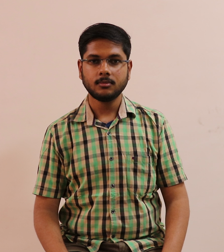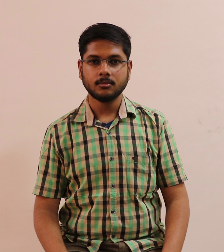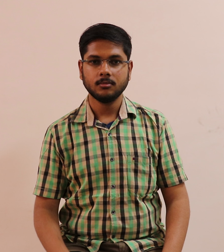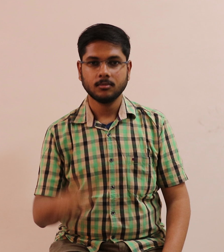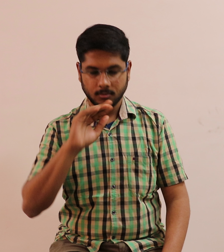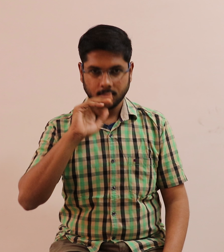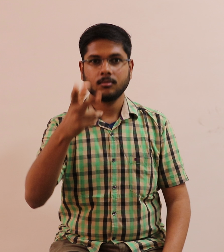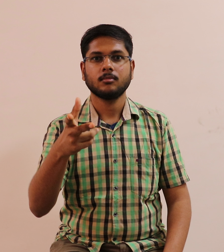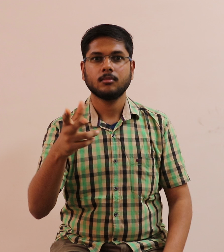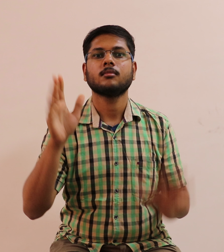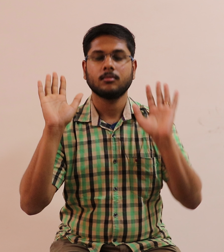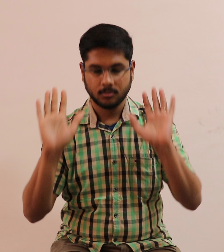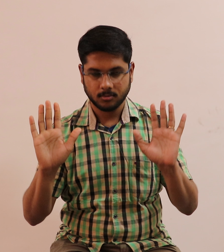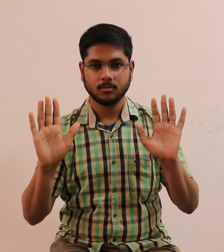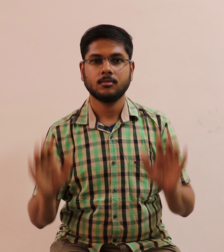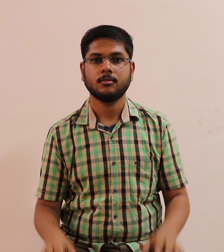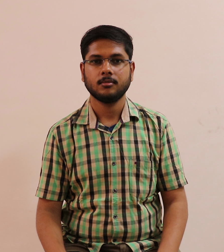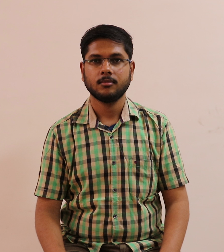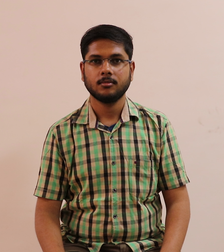tell me truth